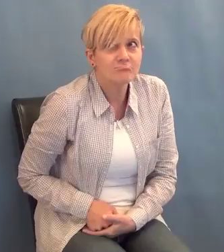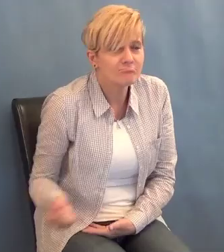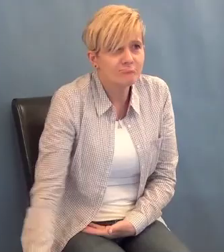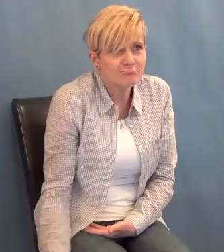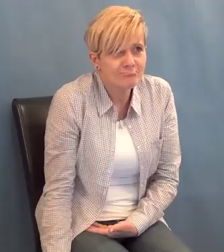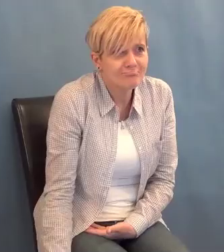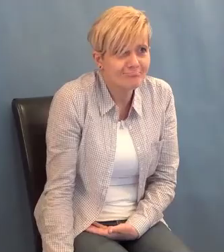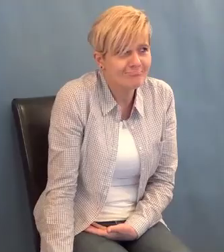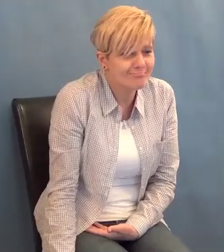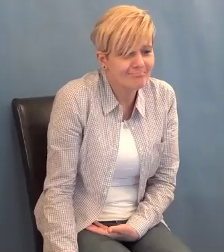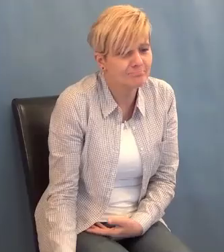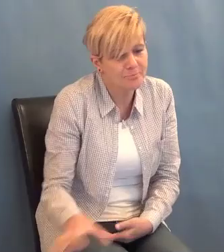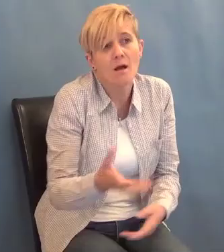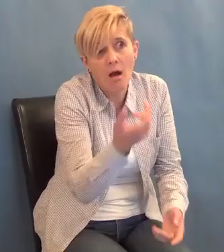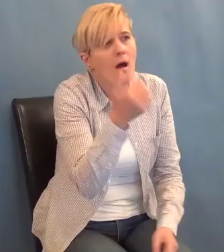Chować, piłować po kryjomu